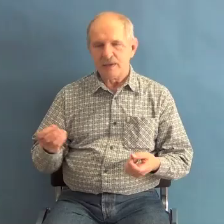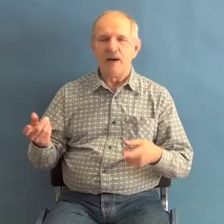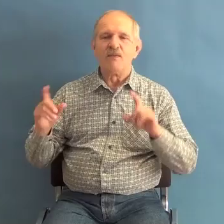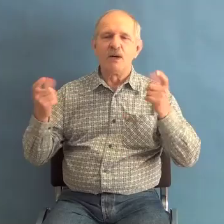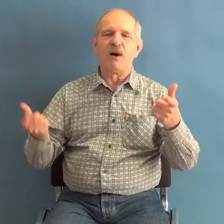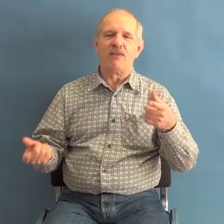Wypadek.